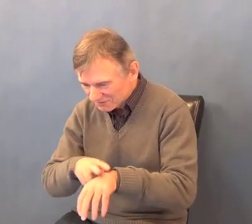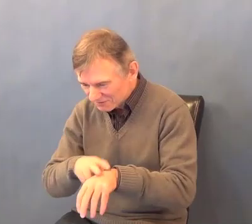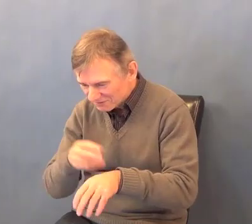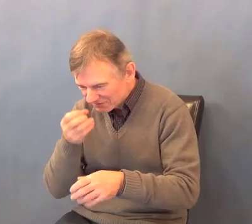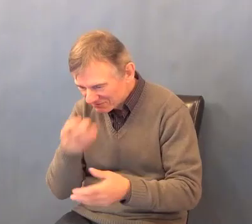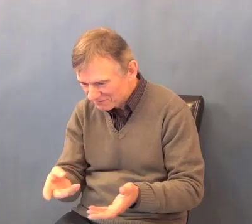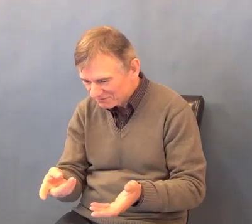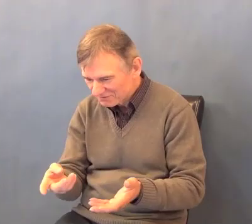Zła godzina.